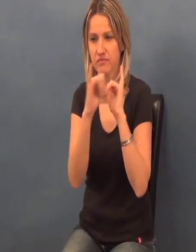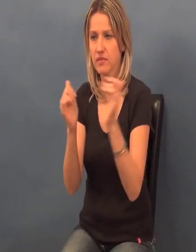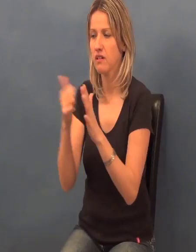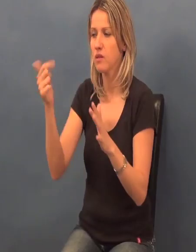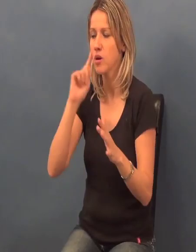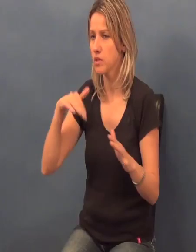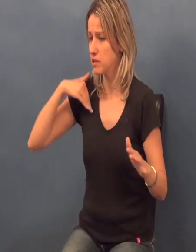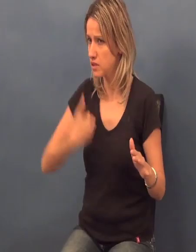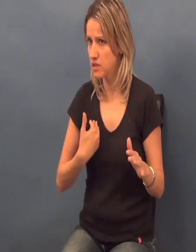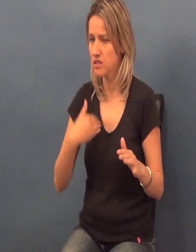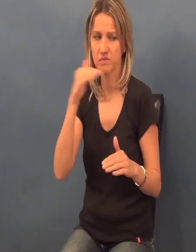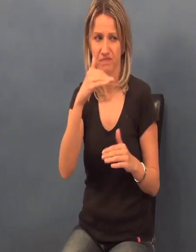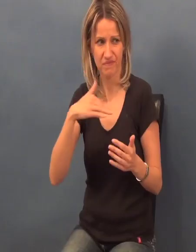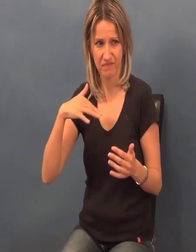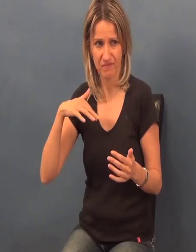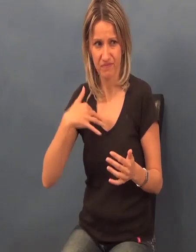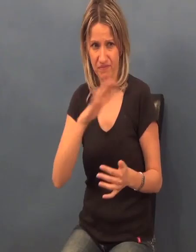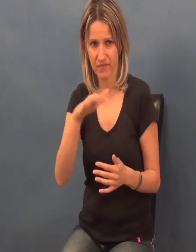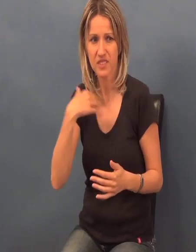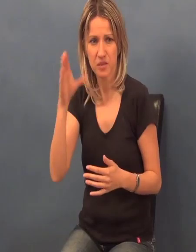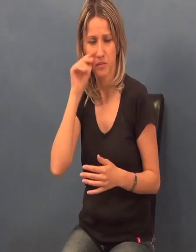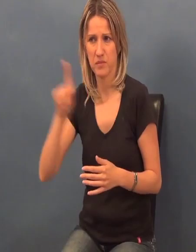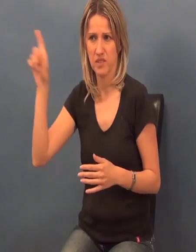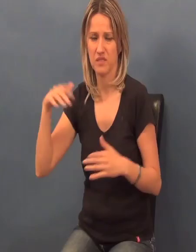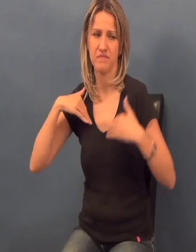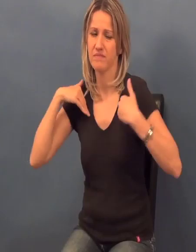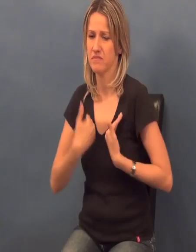Jeden chłopak jest zmęczony. Mówi innym, że idzie spać na górę, bo jest zmęczony.